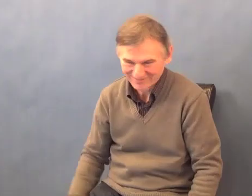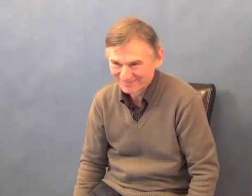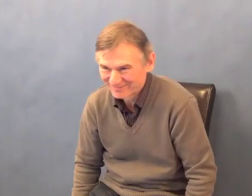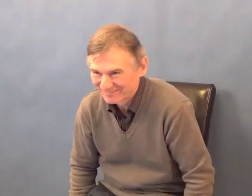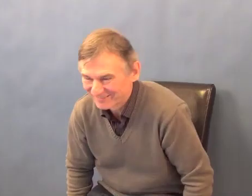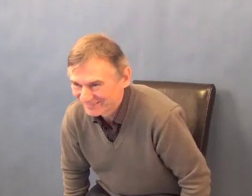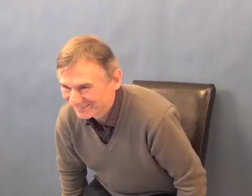Ja nie wiem.